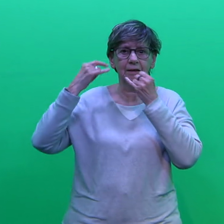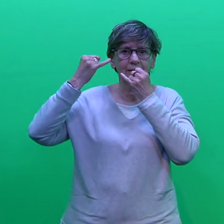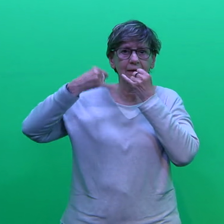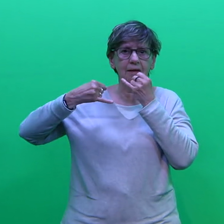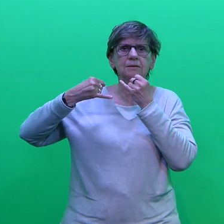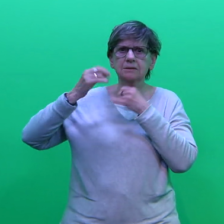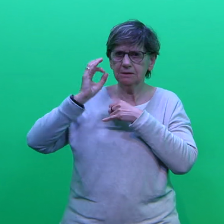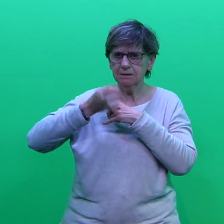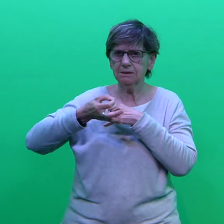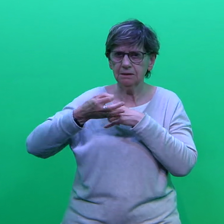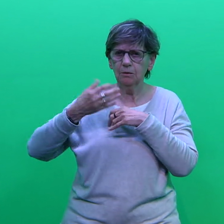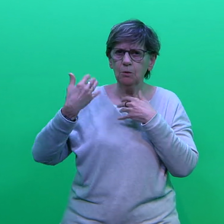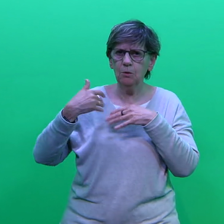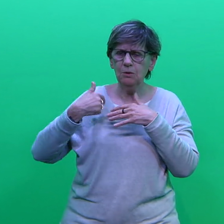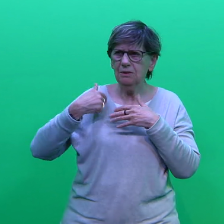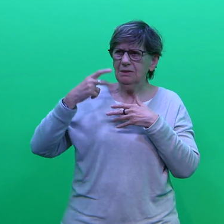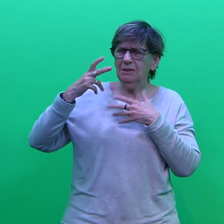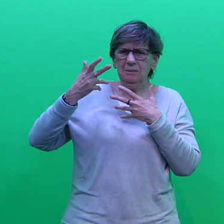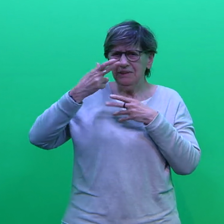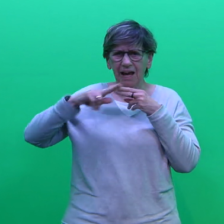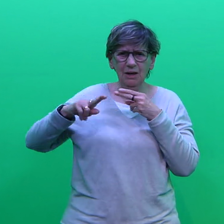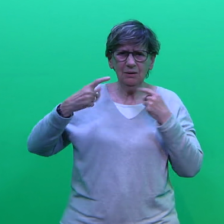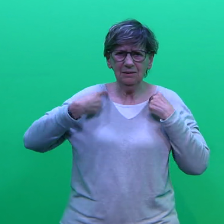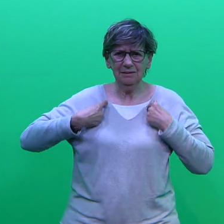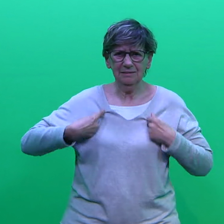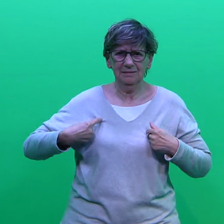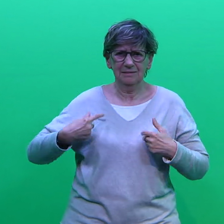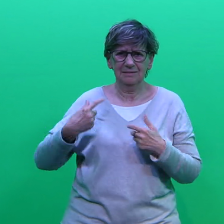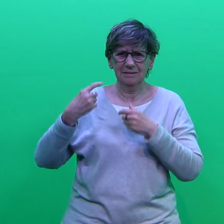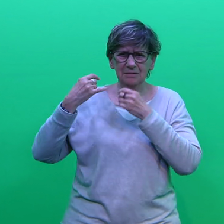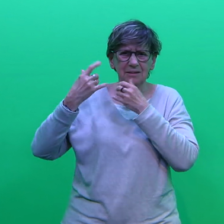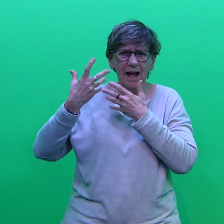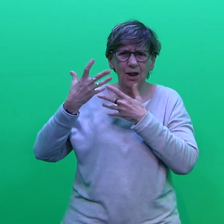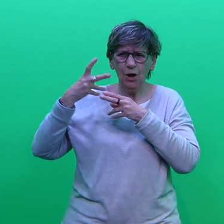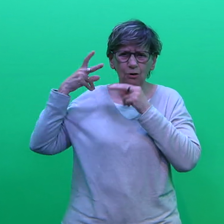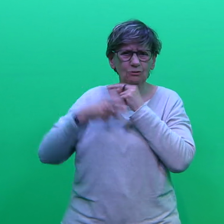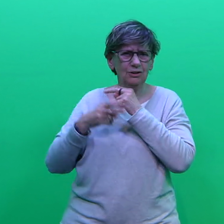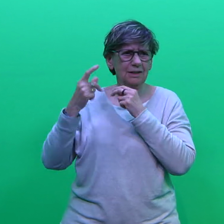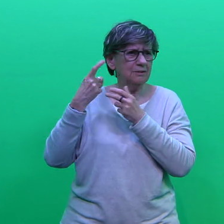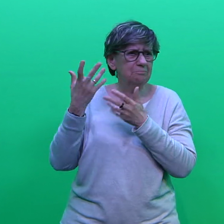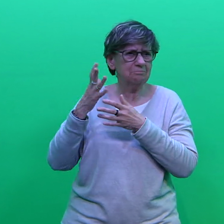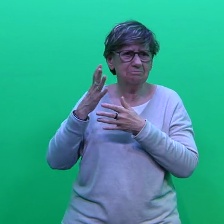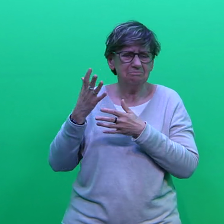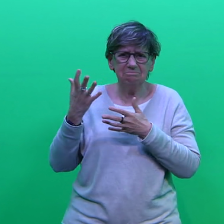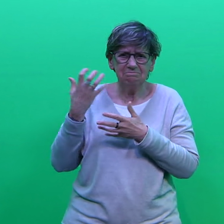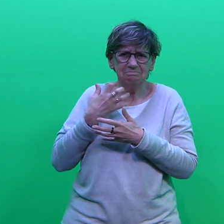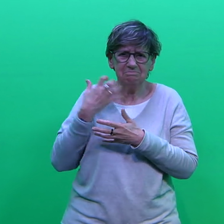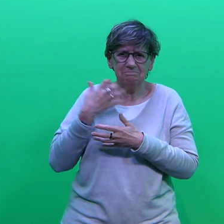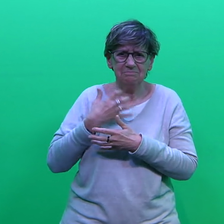Sí que vaig tenir el timpà trencat, vaig sentir que alguna cosa quedava tallada, no ho sé, era estrany.